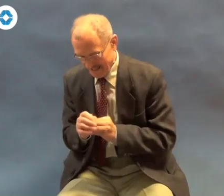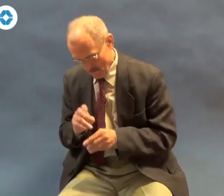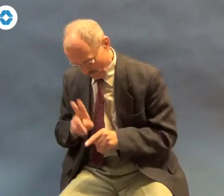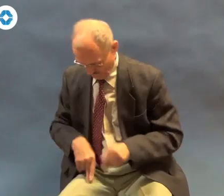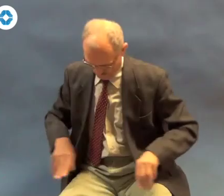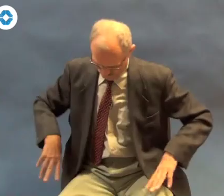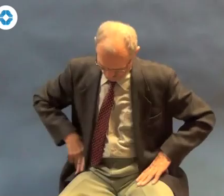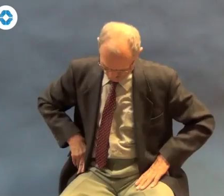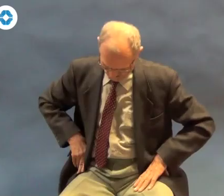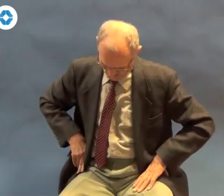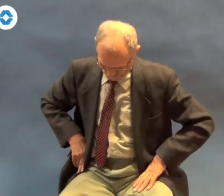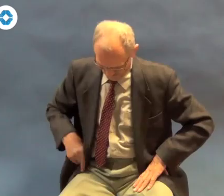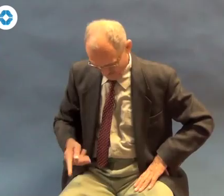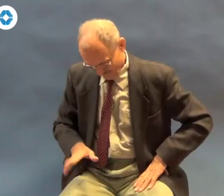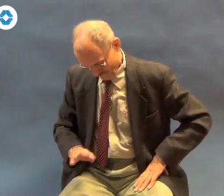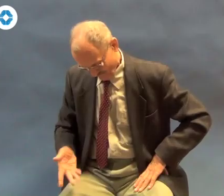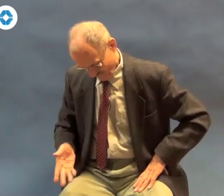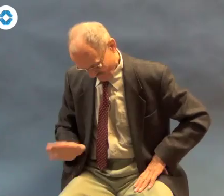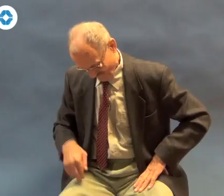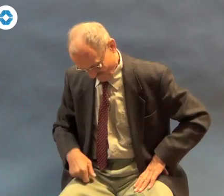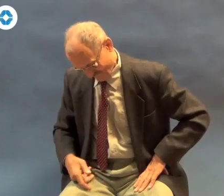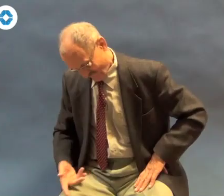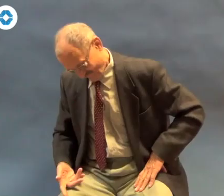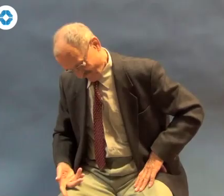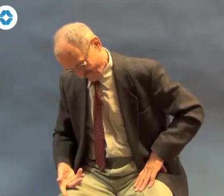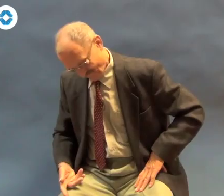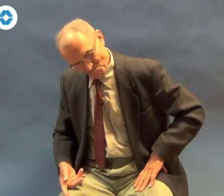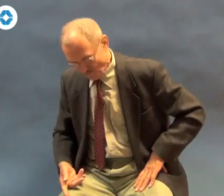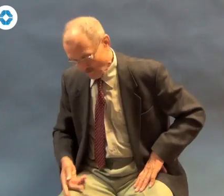Policjant przygląda mu się, coś jest nie tak.